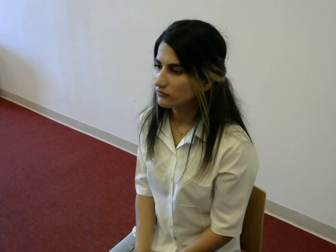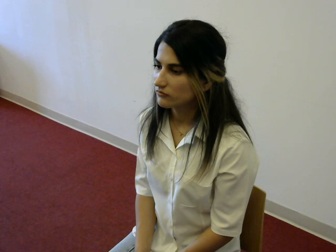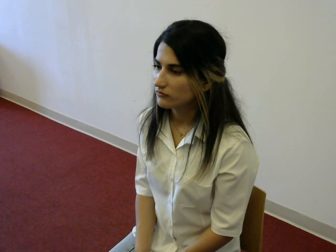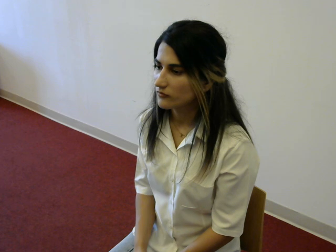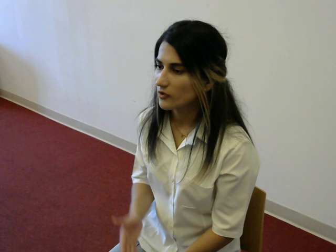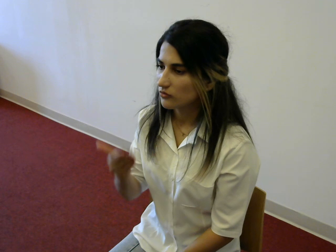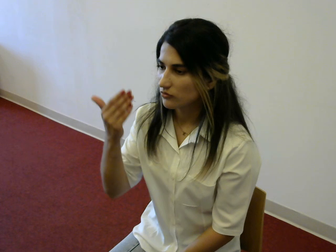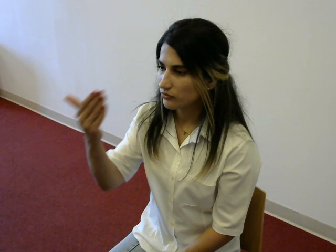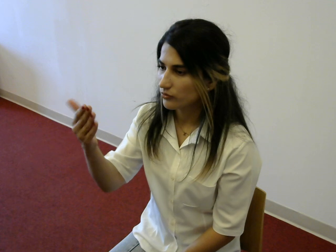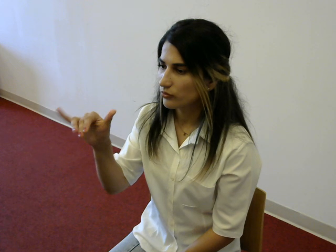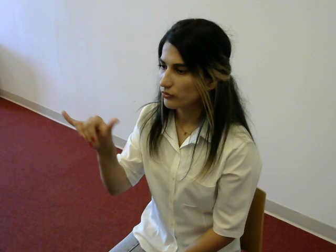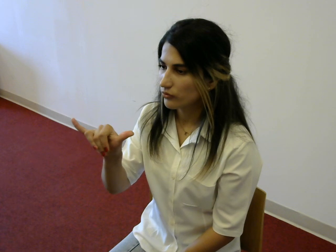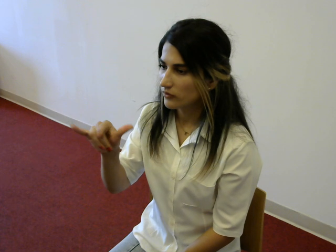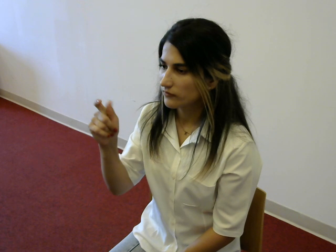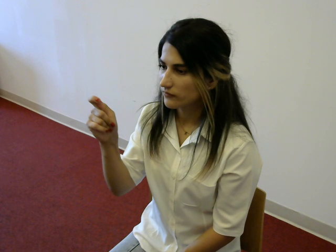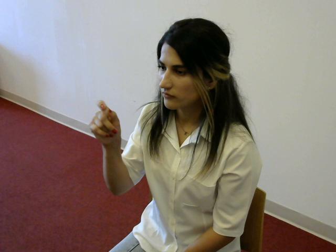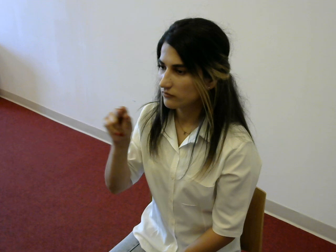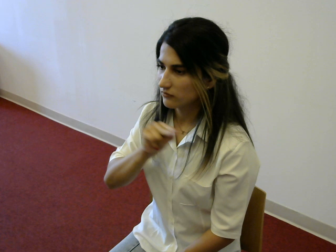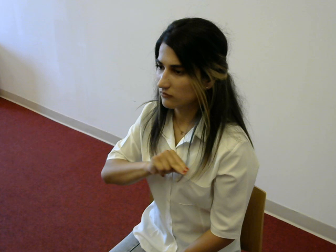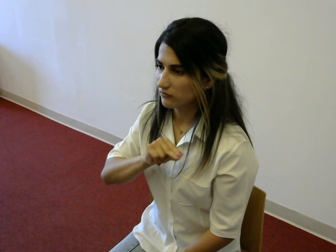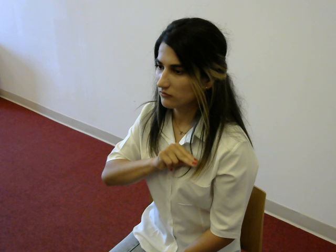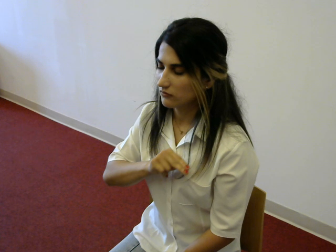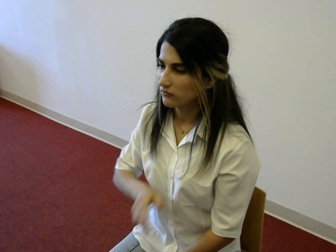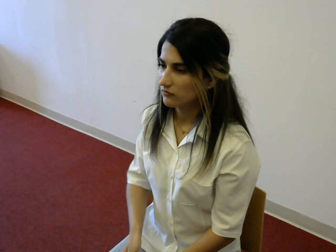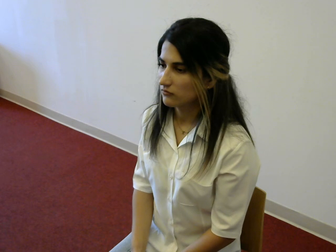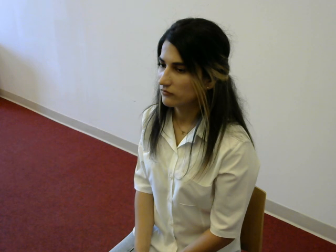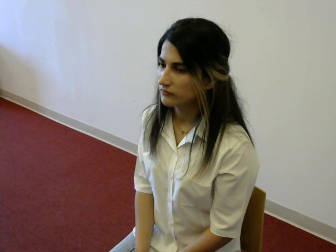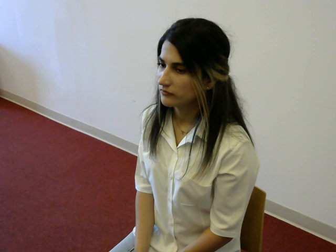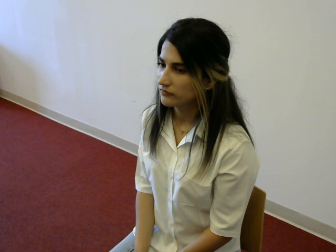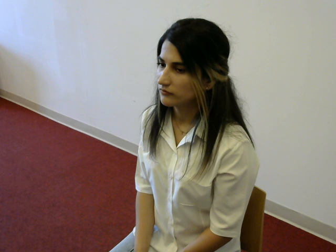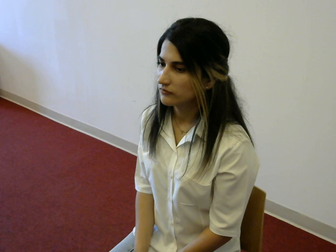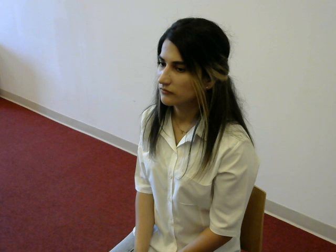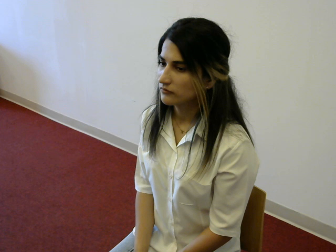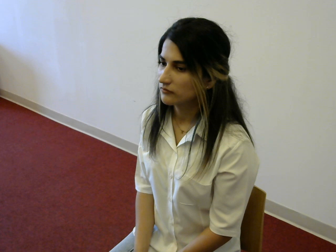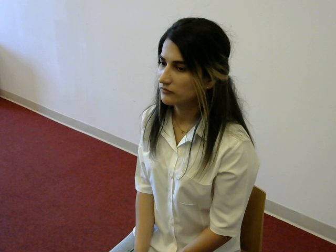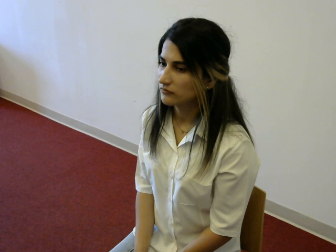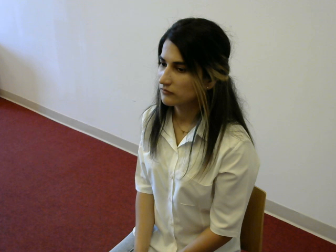Siz həftə sonu işləyirsiz?